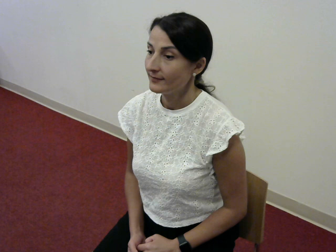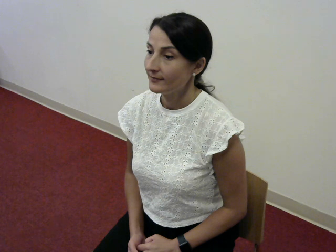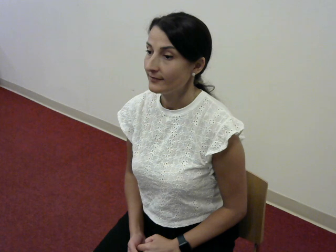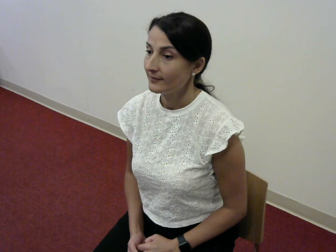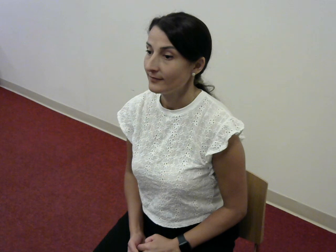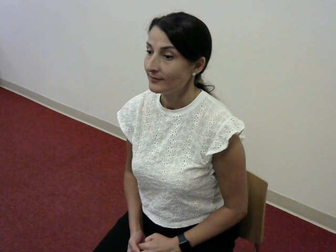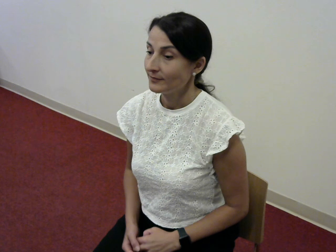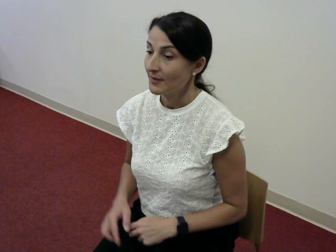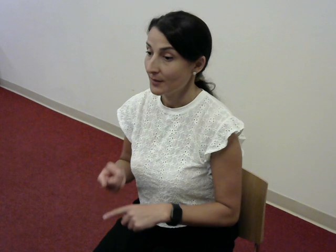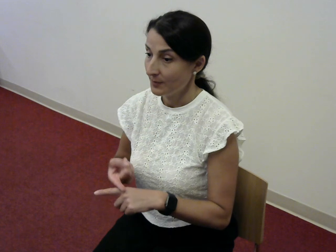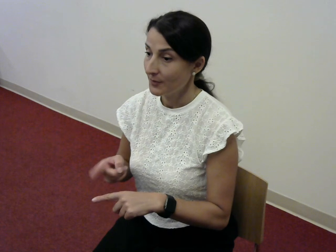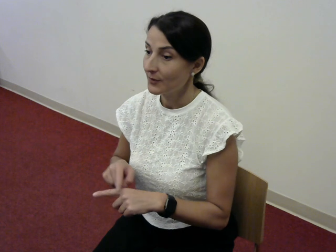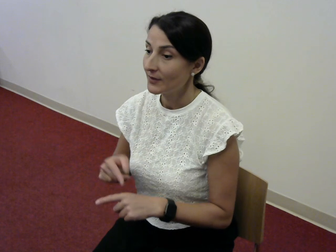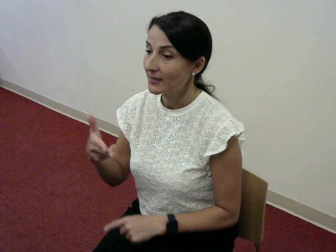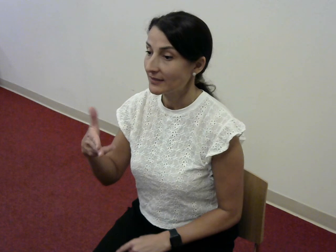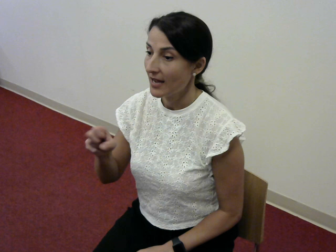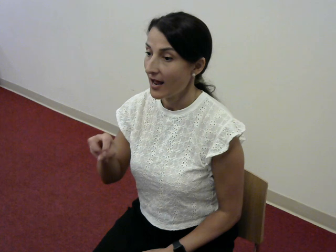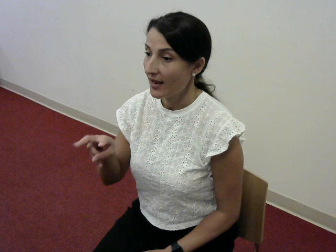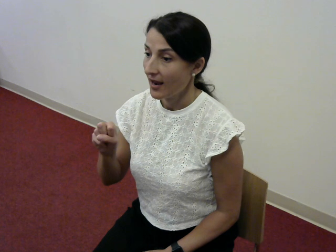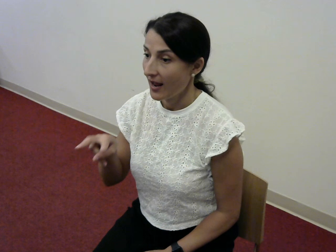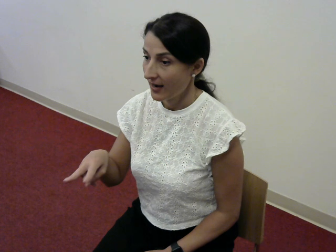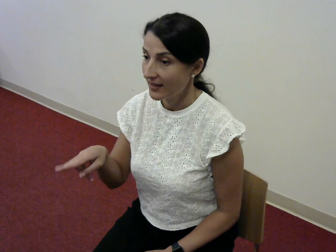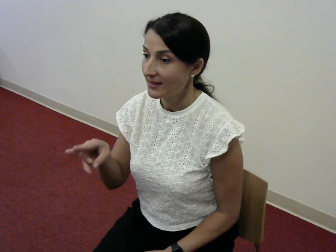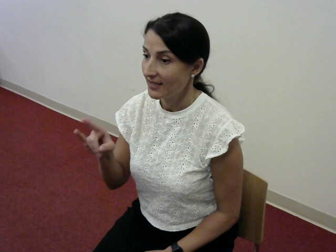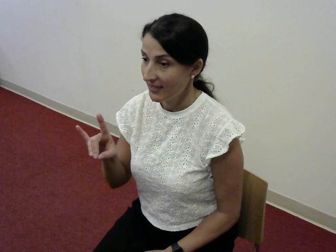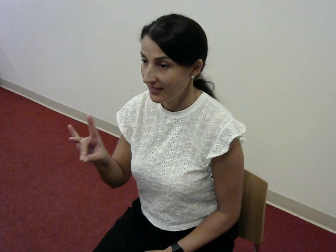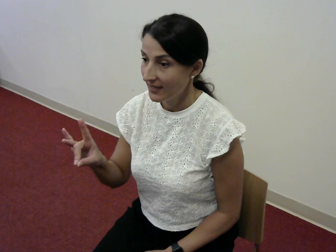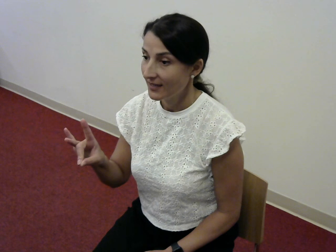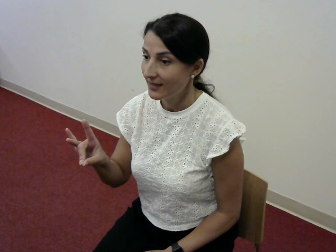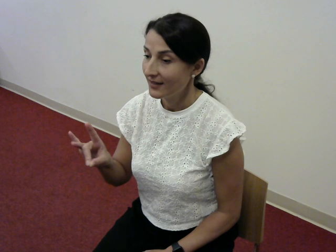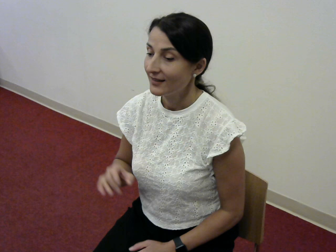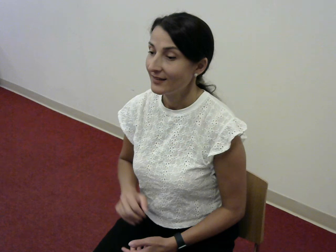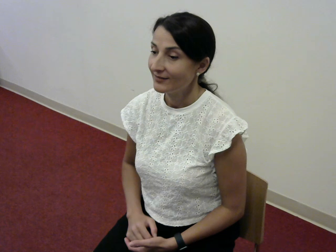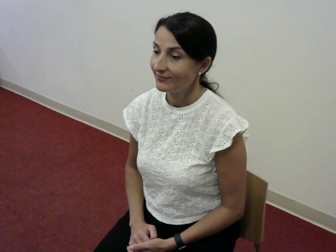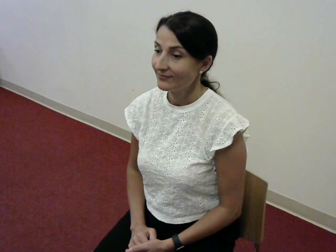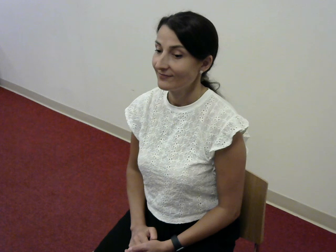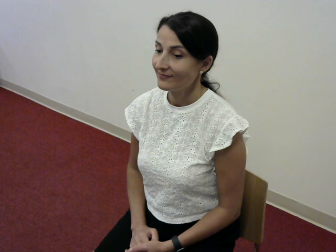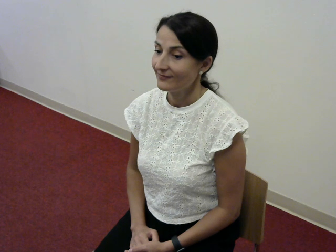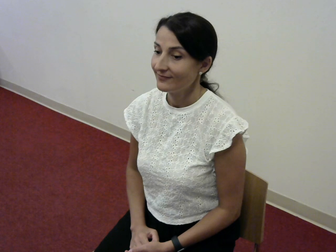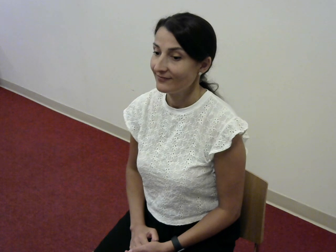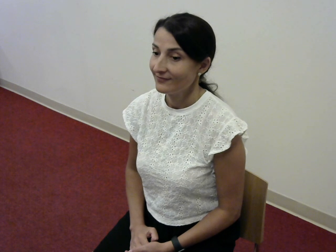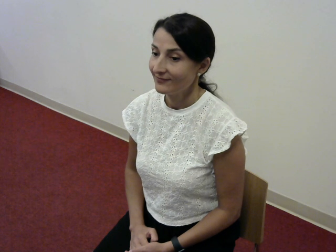Bu halaldır?